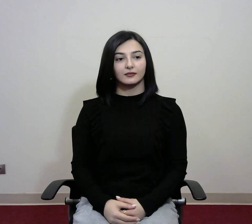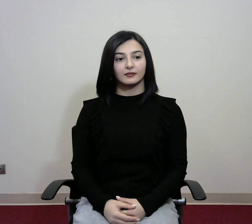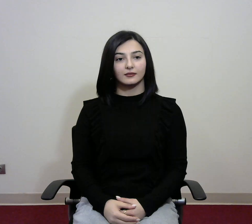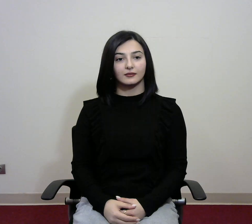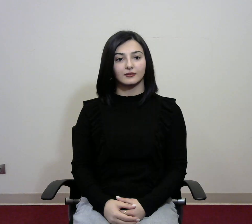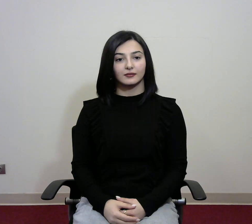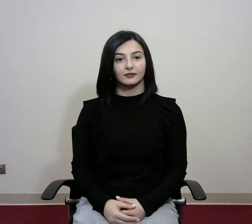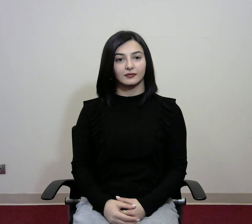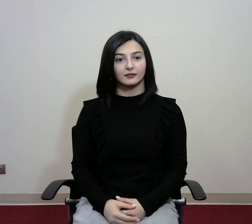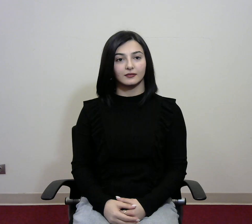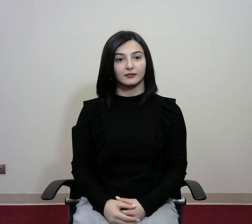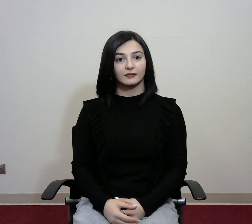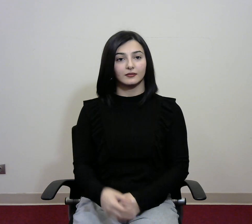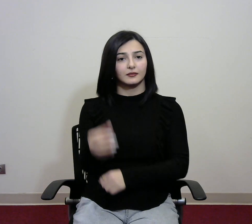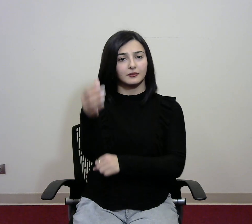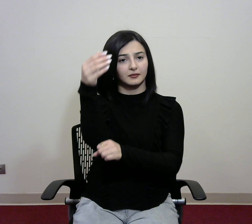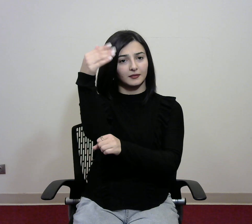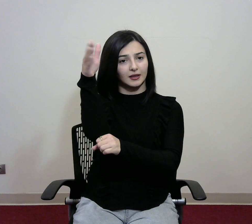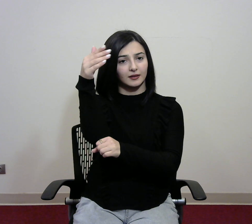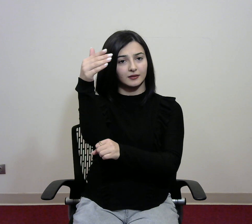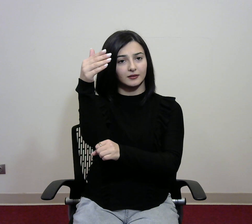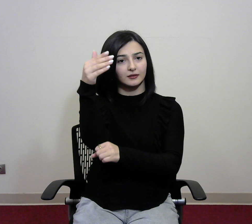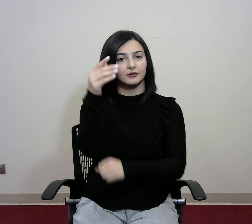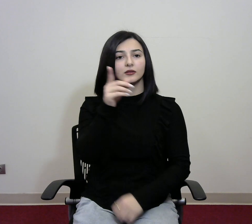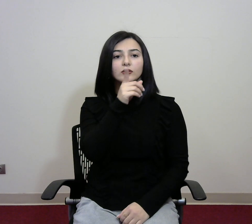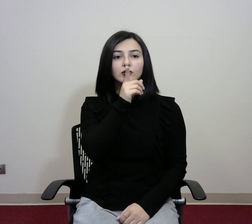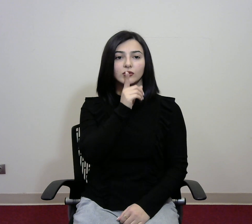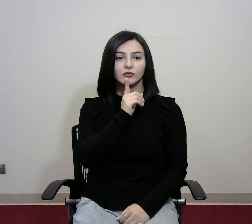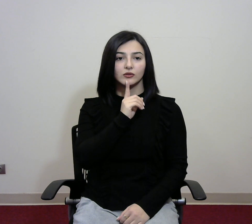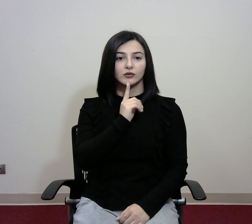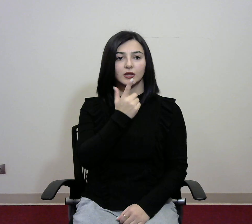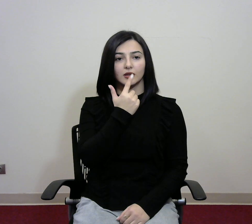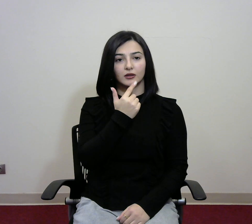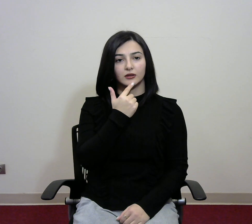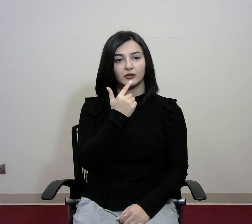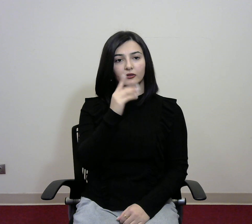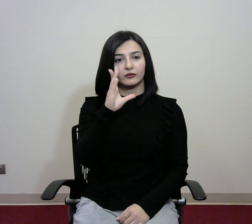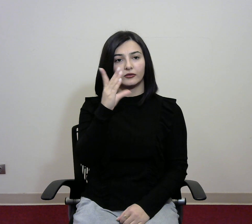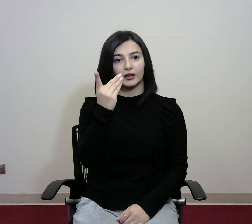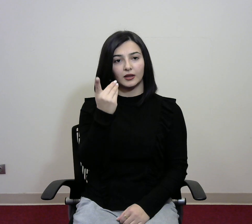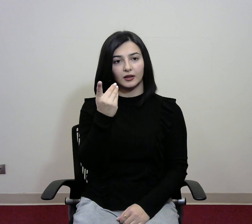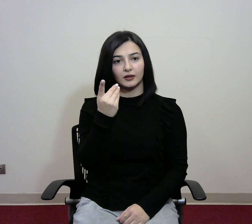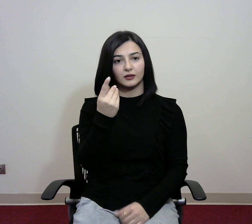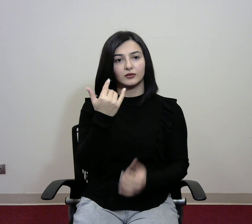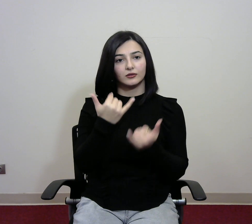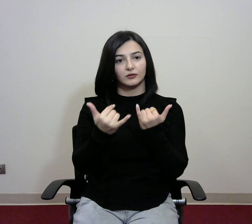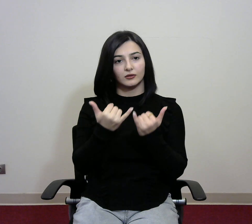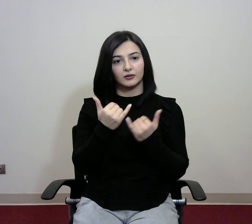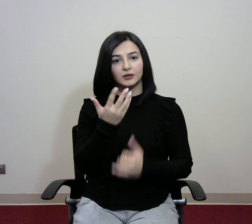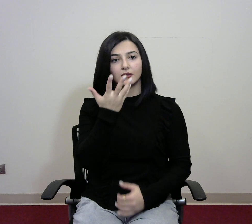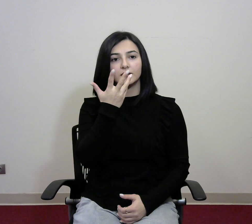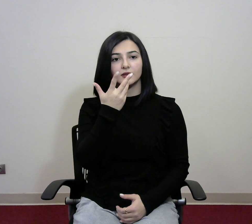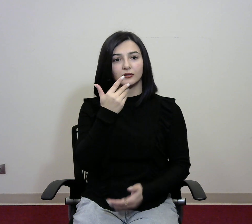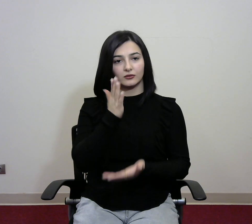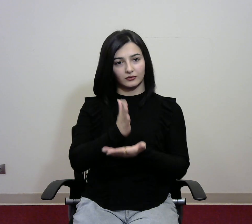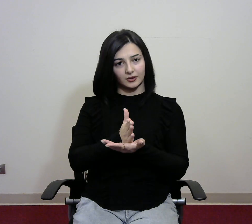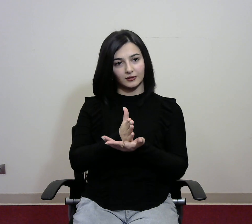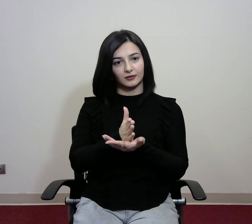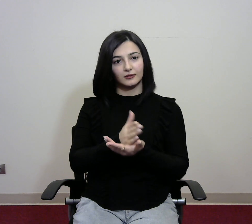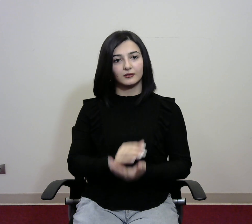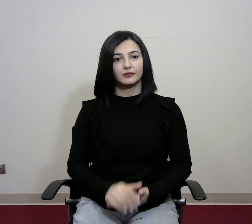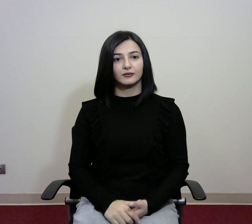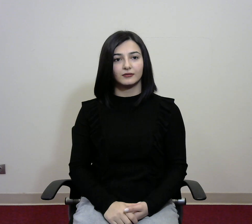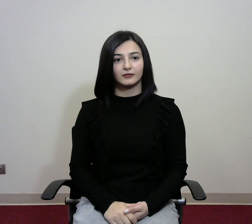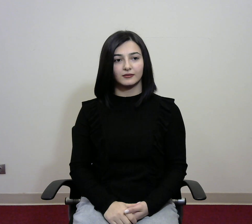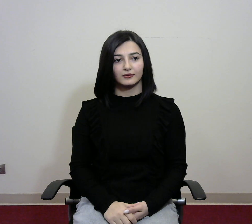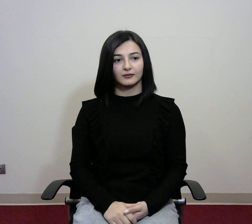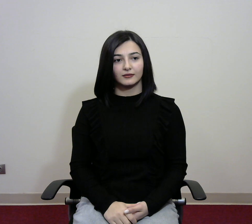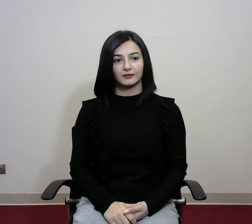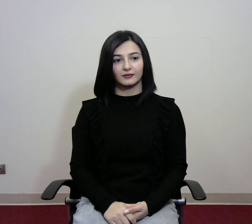Bayrağımızda mavi, qırmızı və yaşıl rənglər var